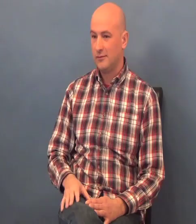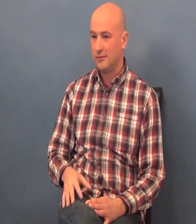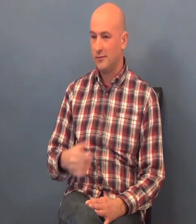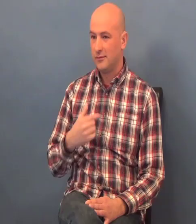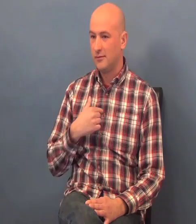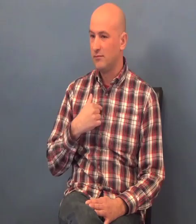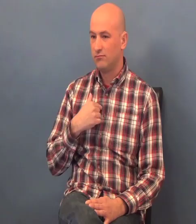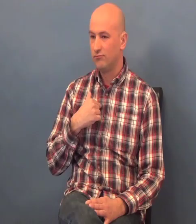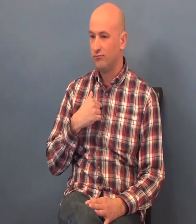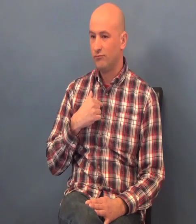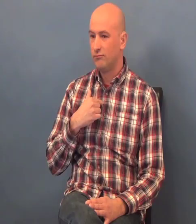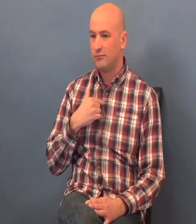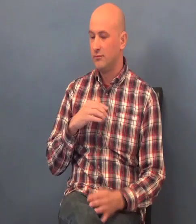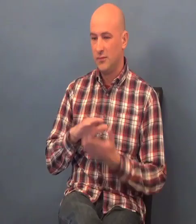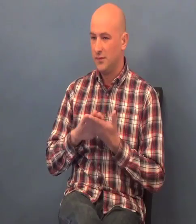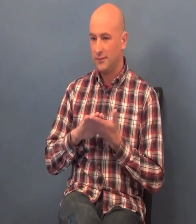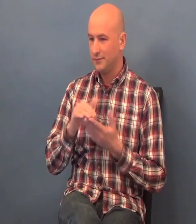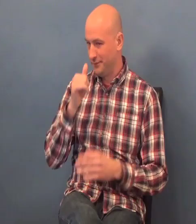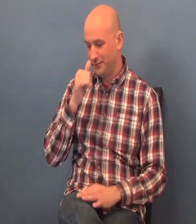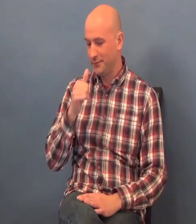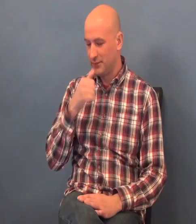Przepraszam, nie mogę.